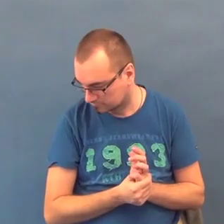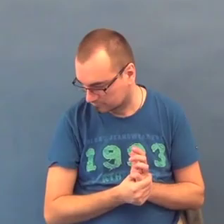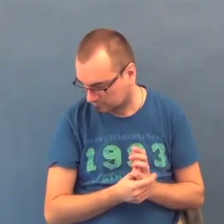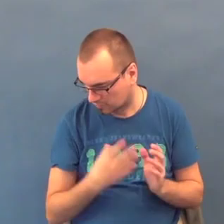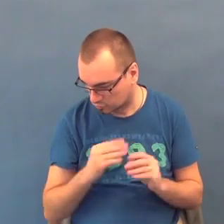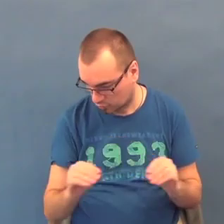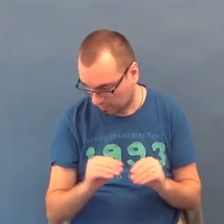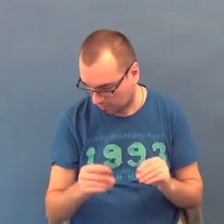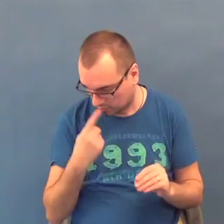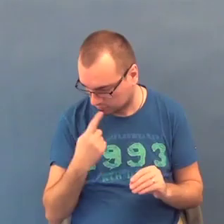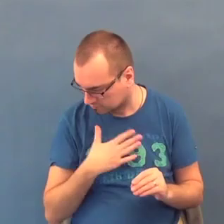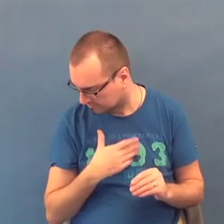Było szkolenie z języka. Mam...